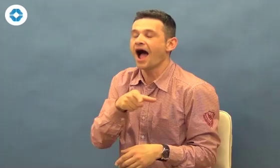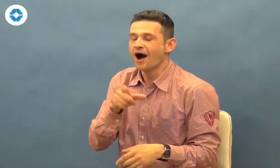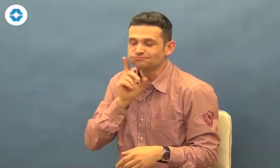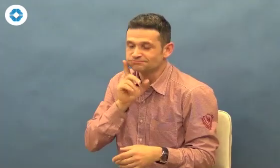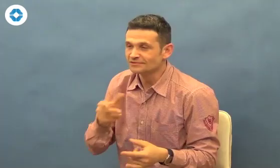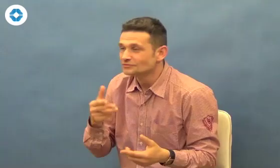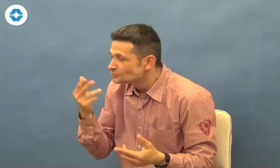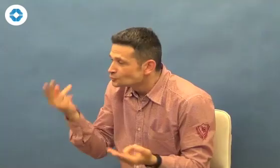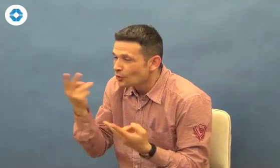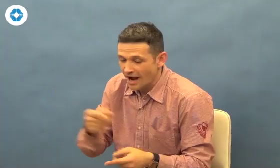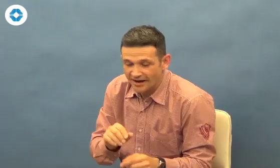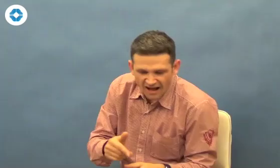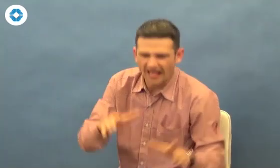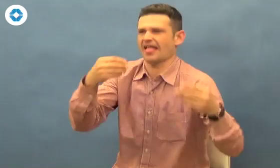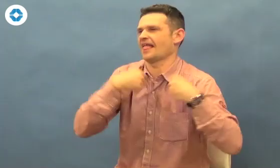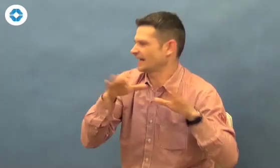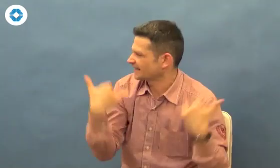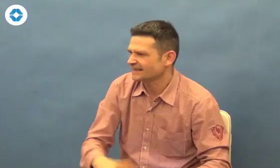Chłopiec szuka i znajduje kreta, przejmuje się, że to coś innego.